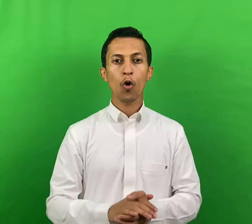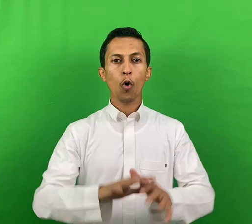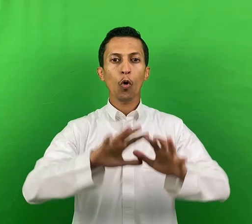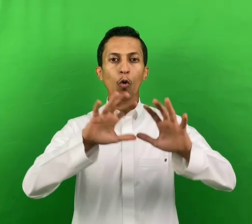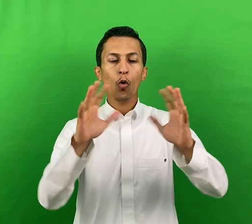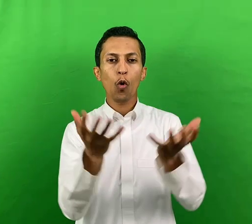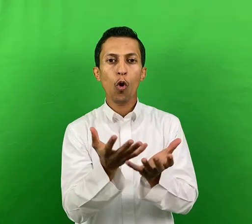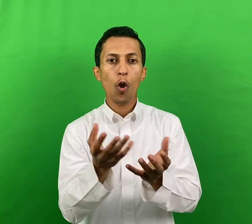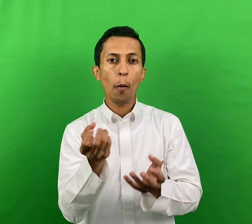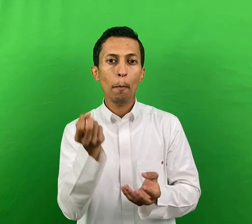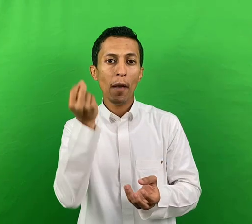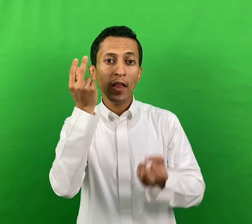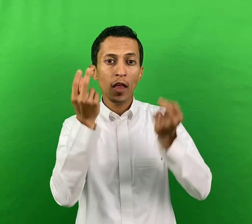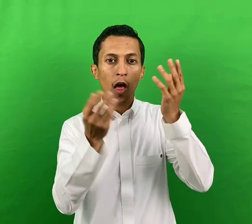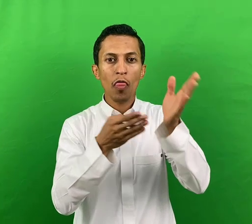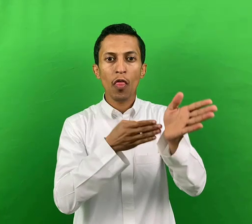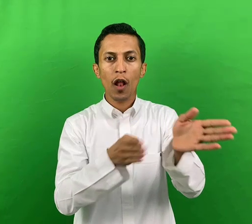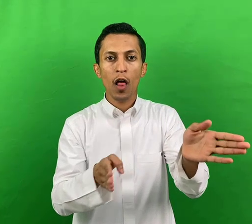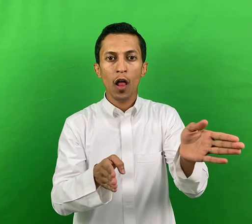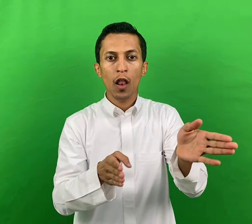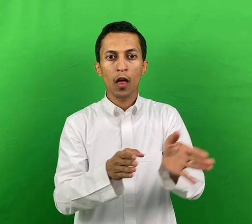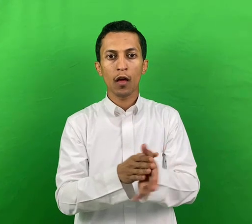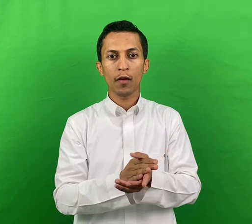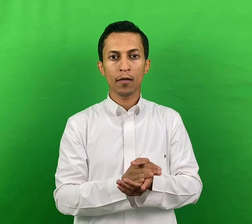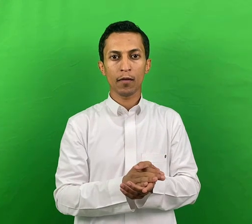كل بدعة ضلالة